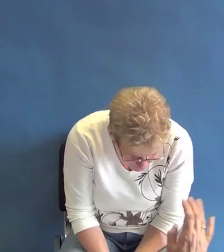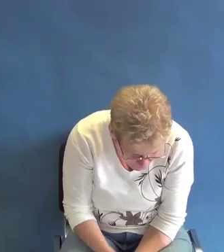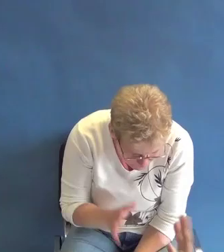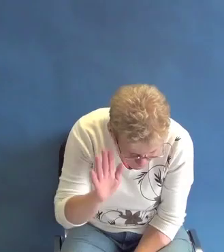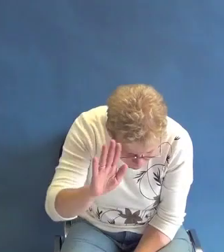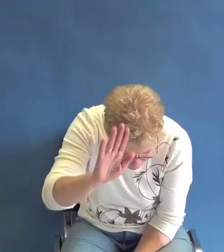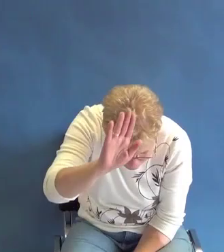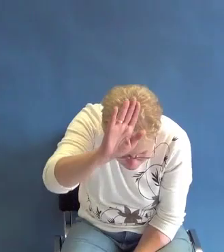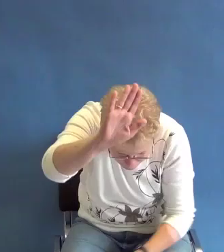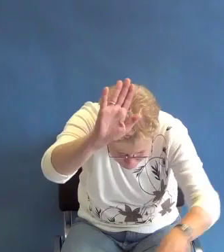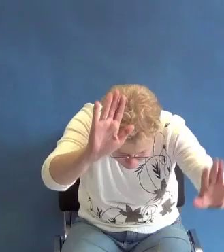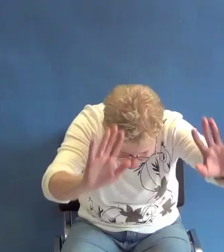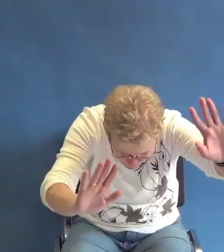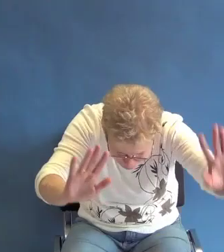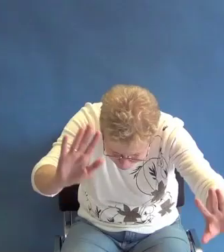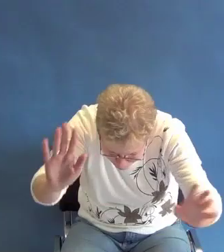Poczekaj, poczekaj.